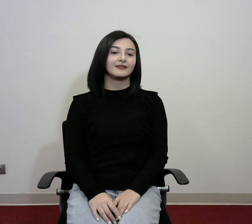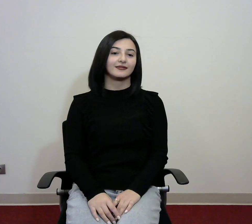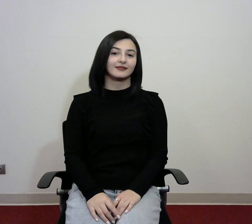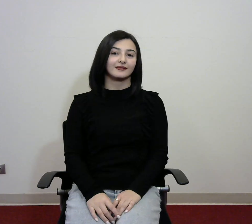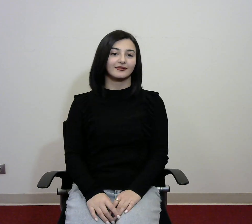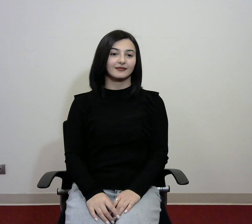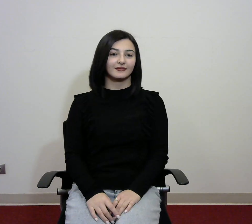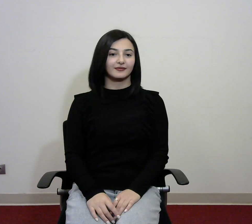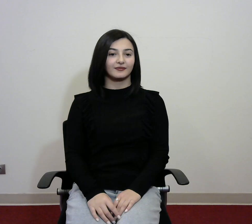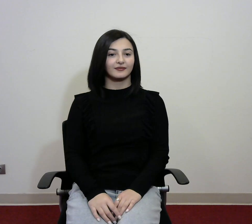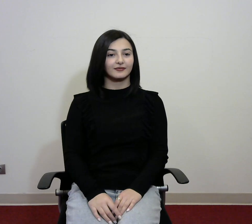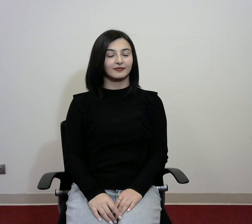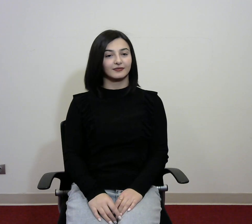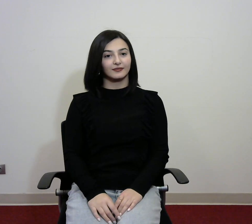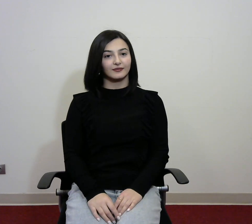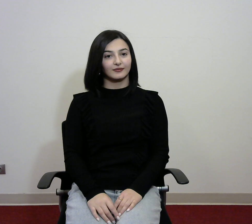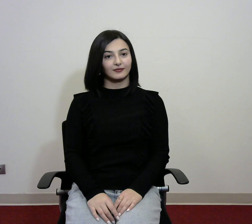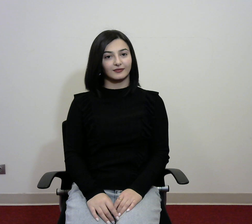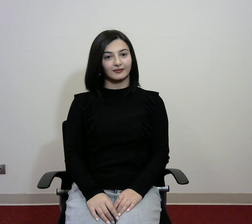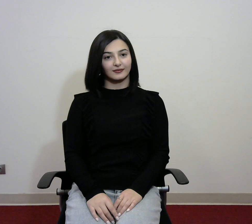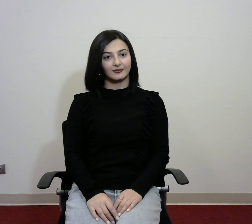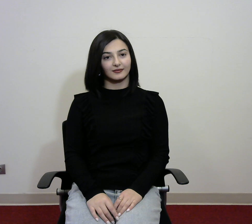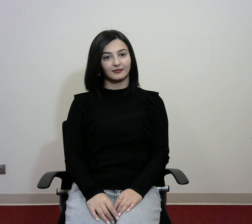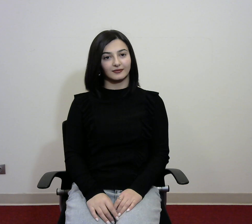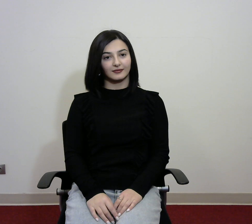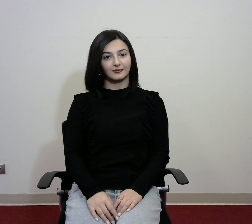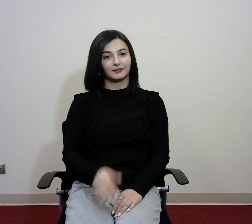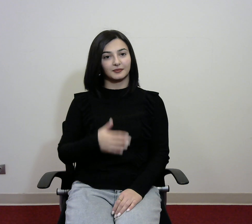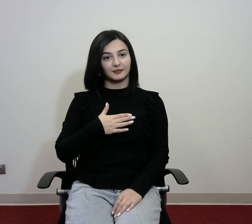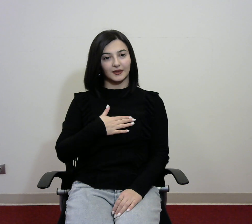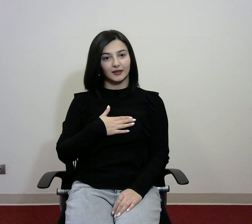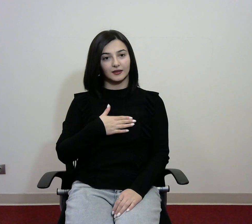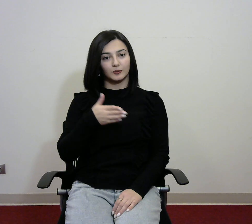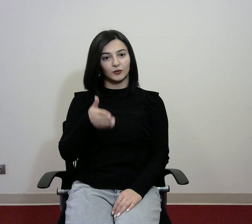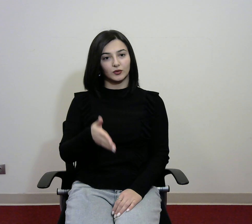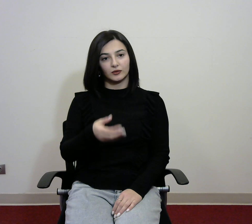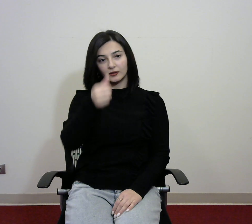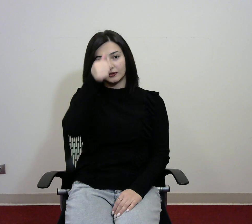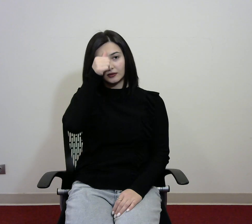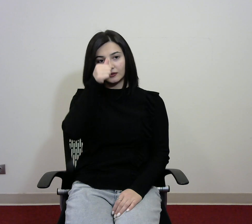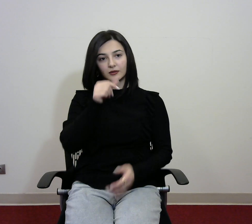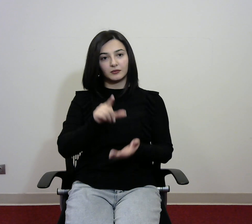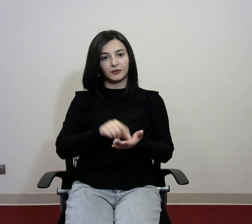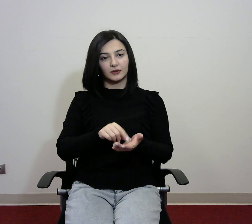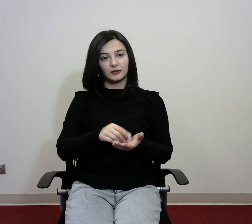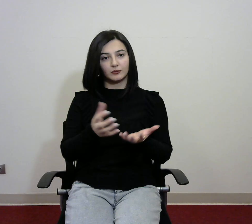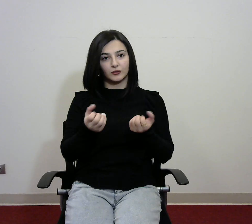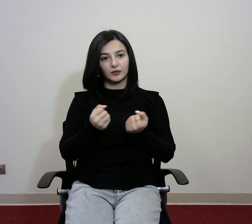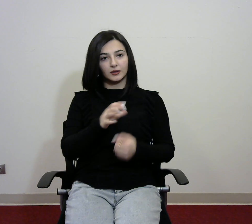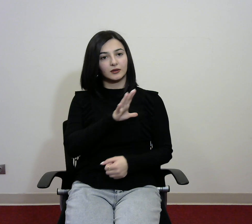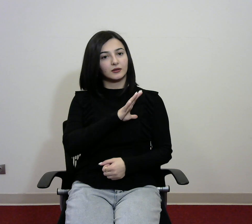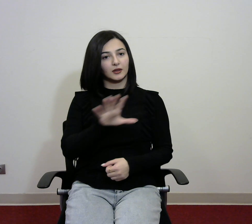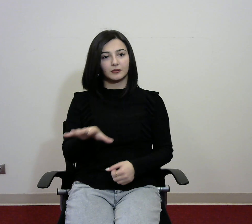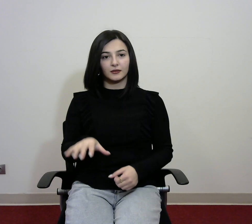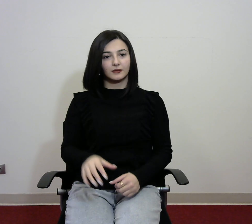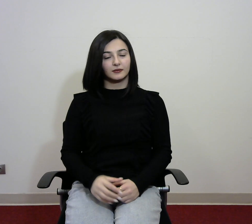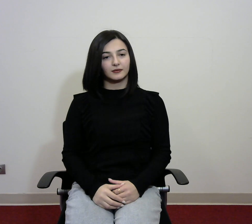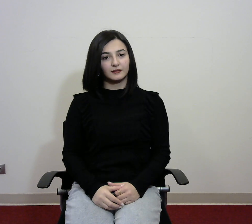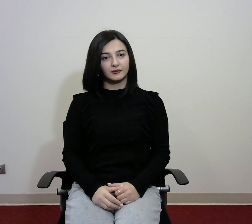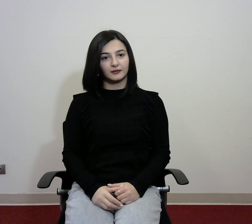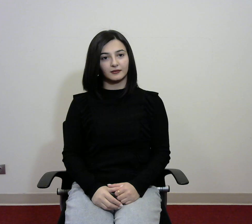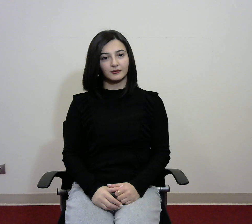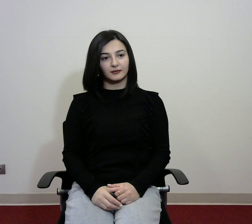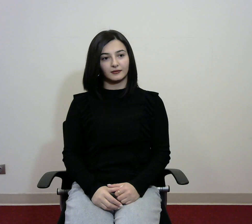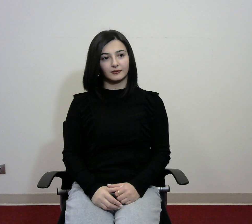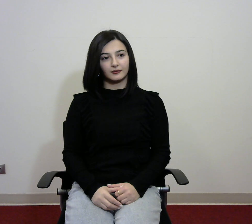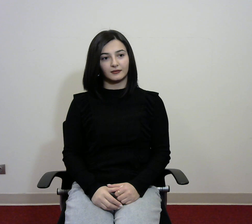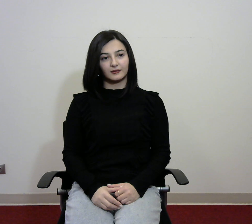Mən bu ay pensiya almamışam